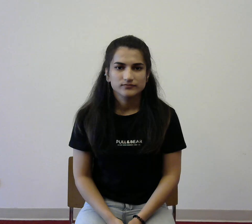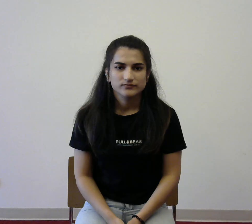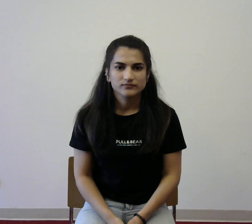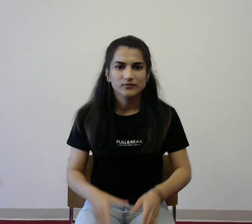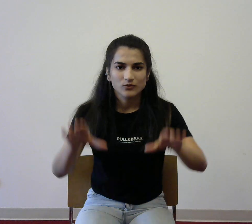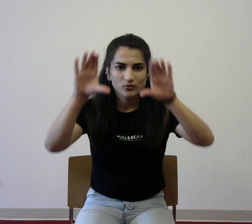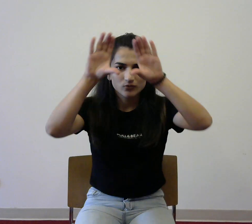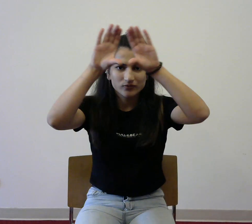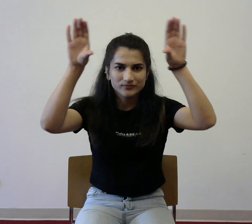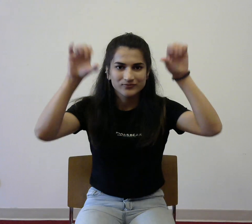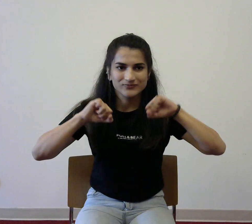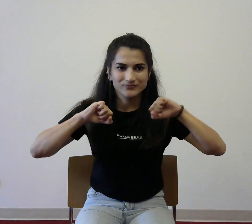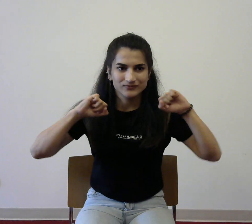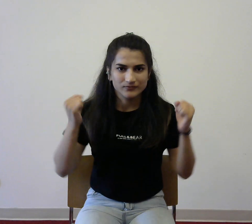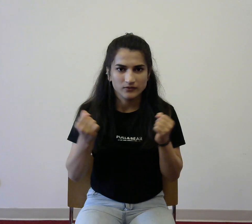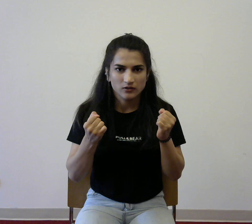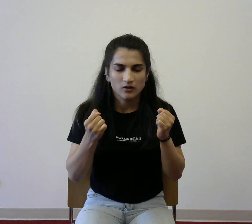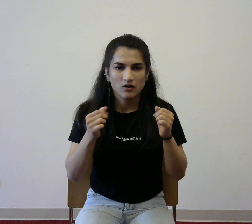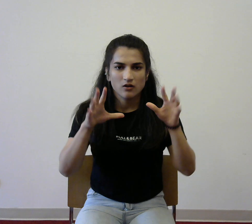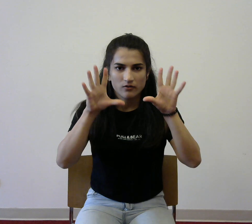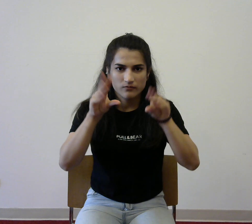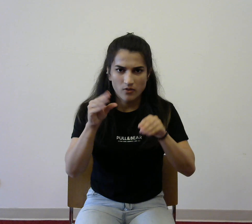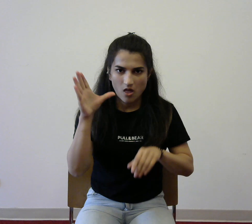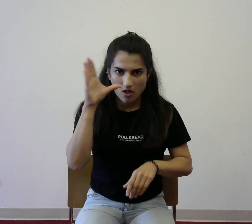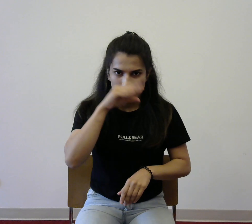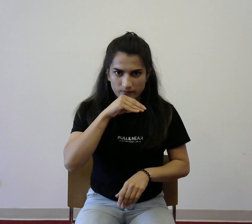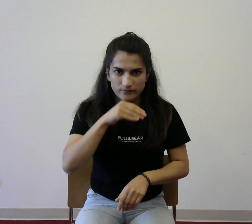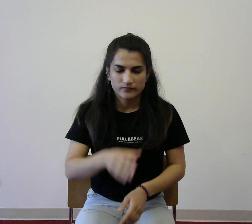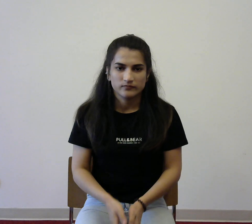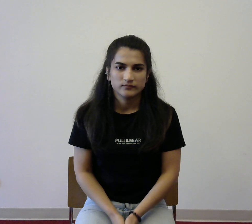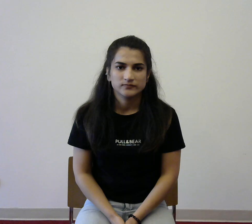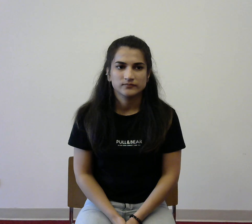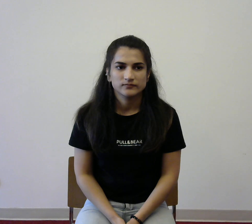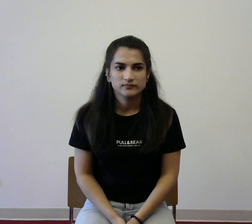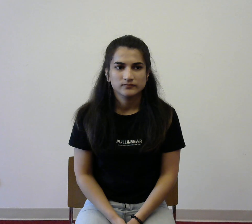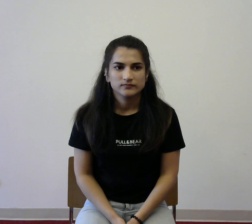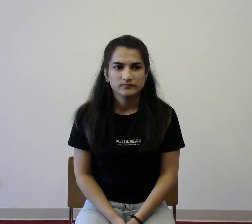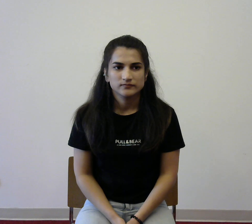Kondisioneri söndürə bilərsinizmi?